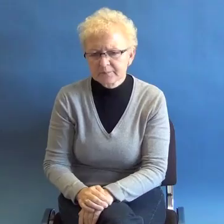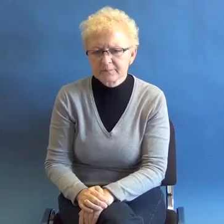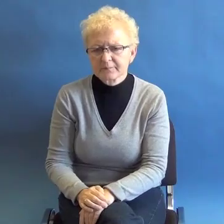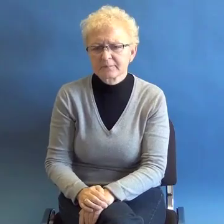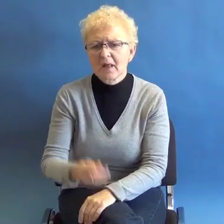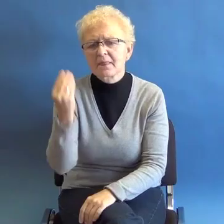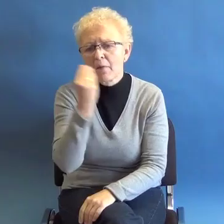Nad morzem.